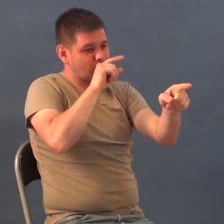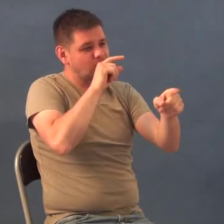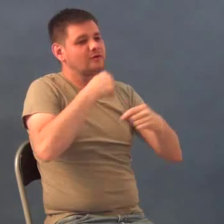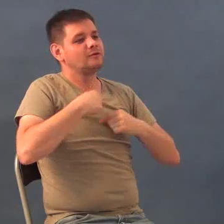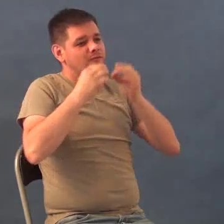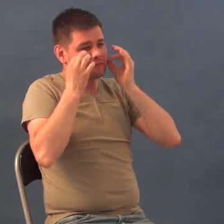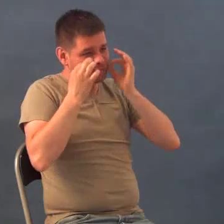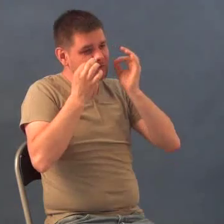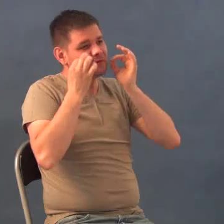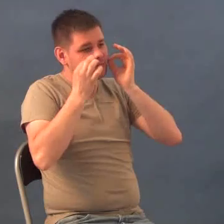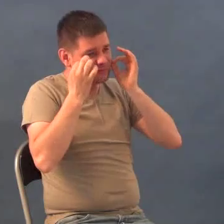To ptak, a ja jestem kotem.